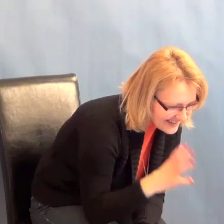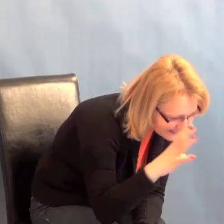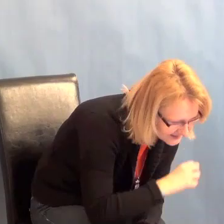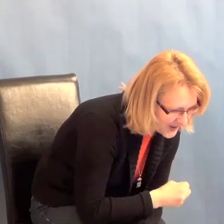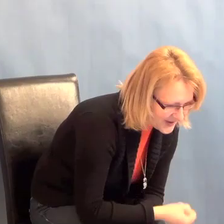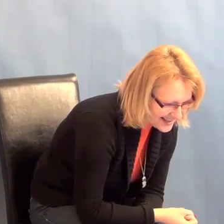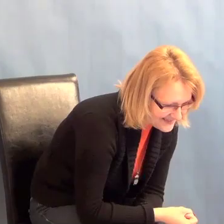Wieczorem.